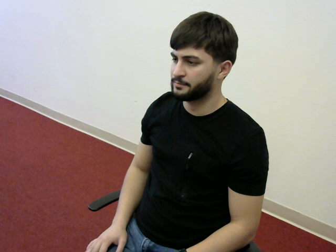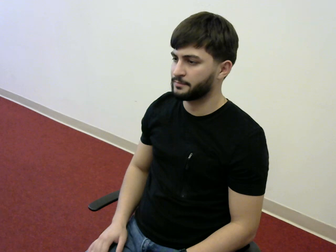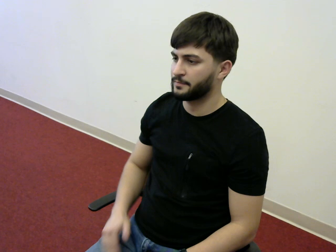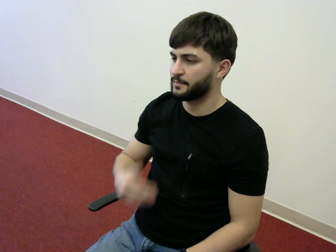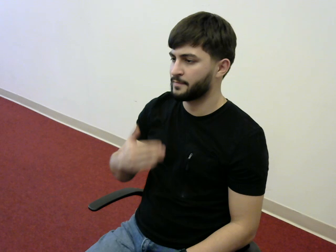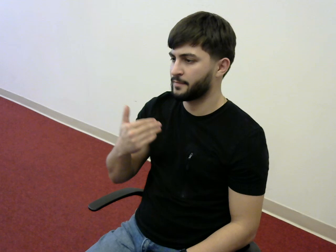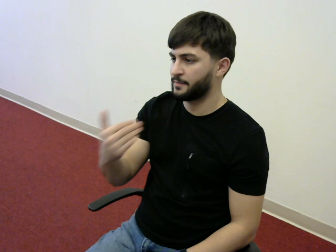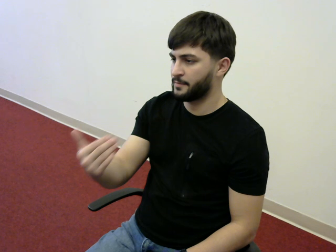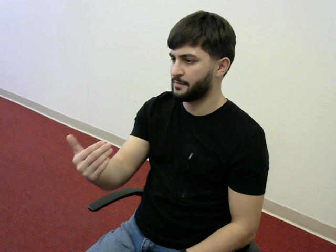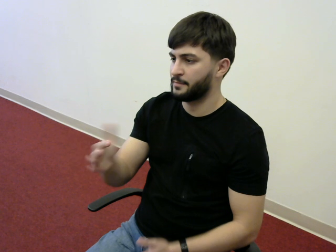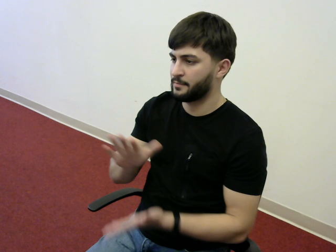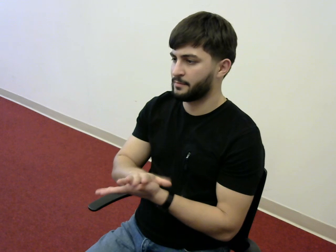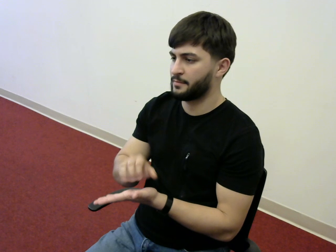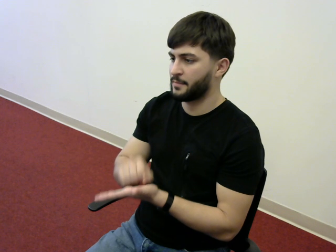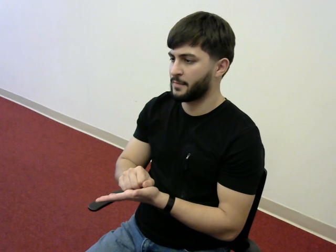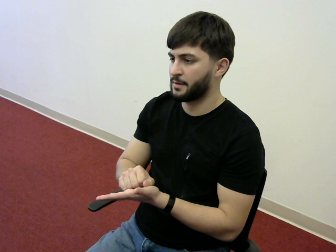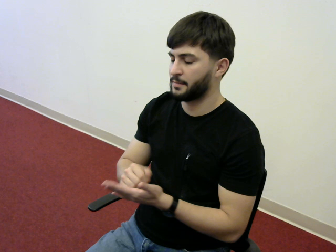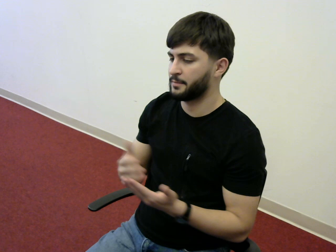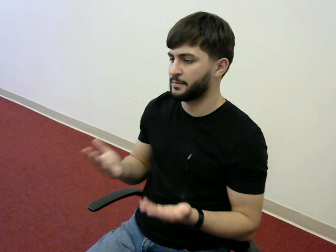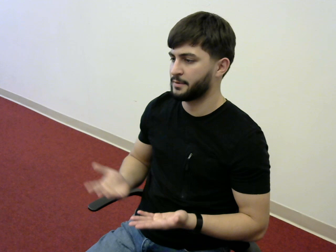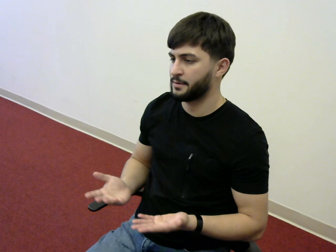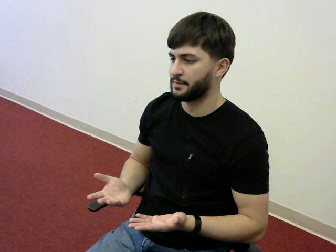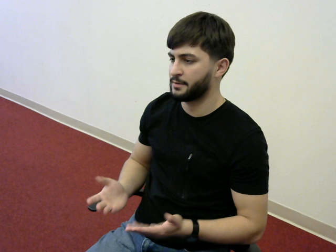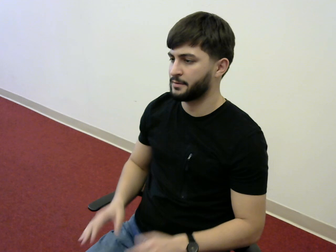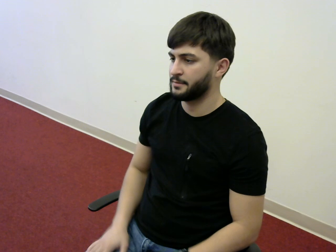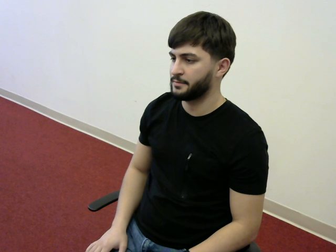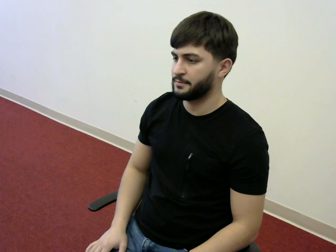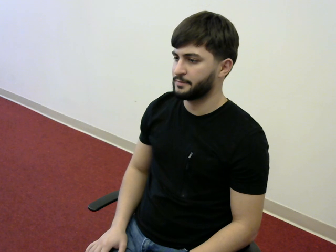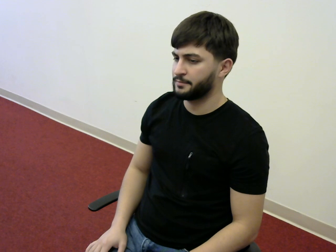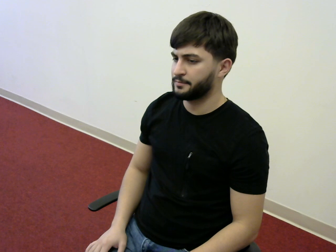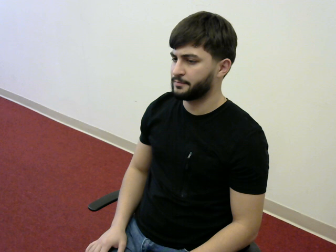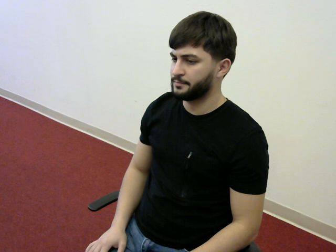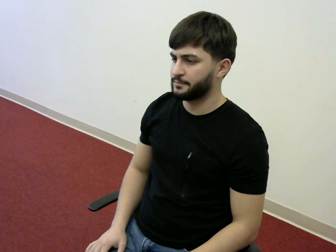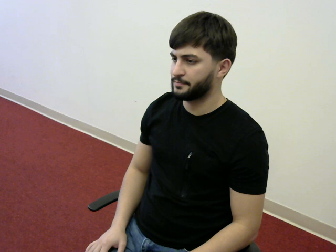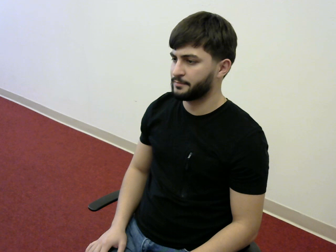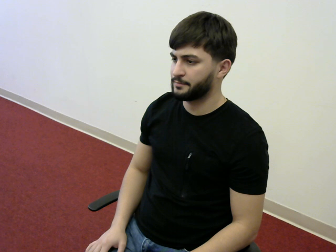Sənin ləqəbin nədir?